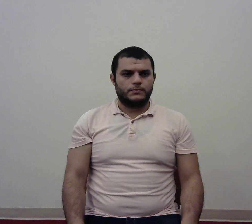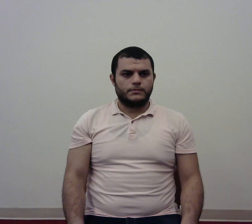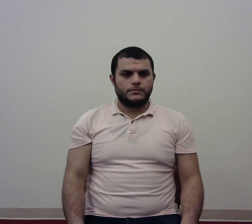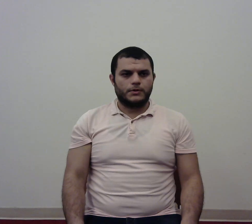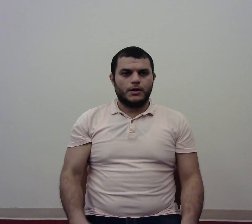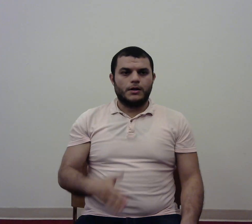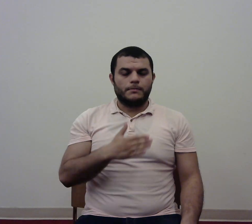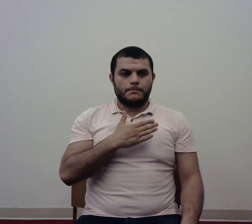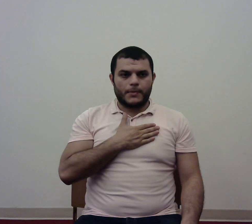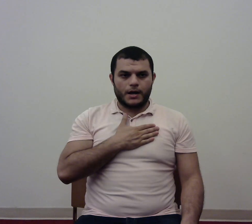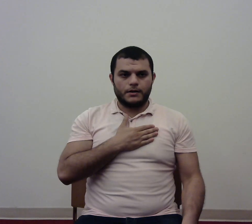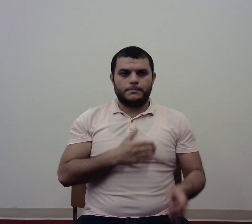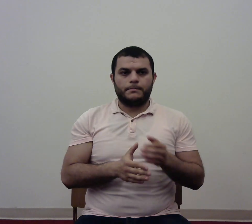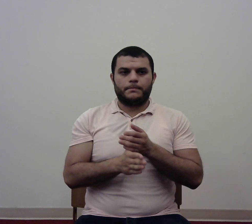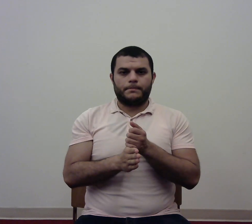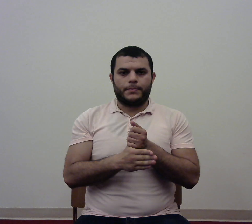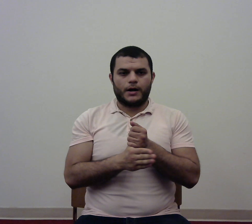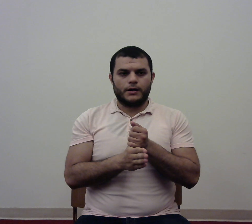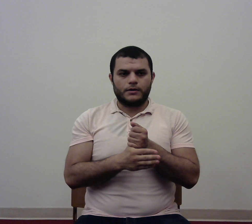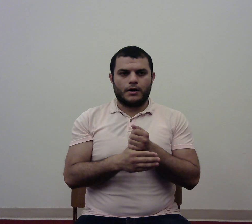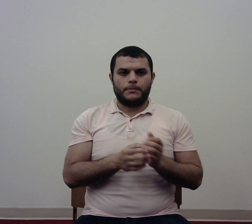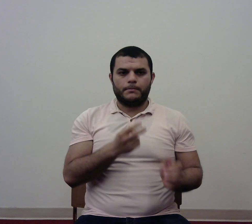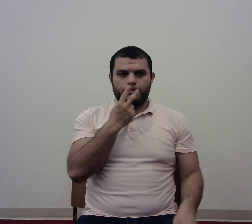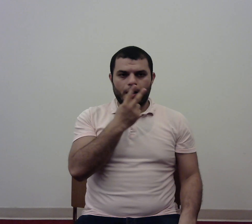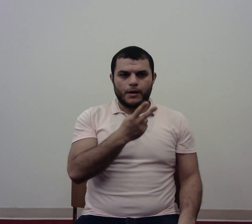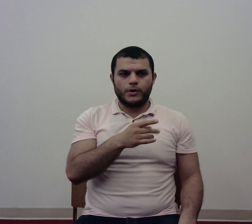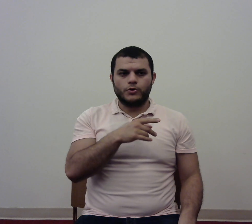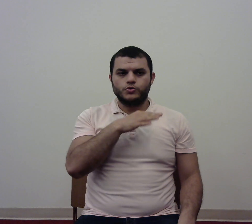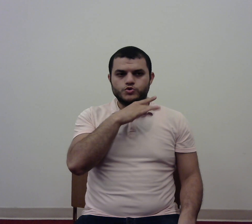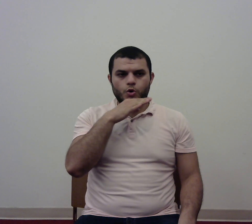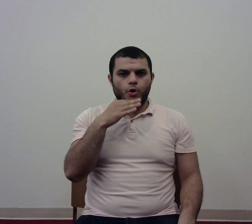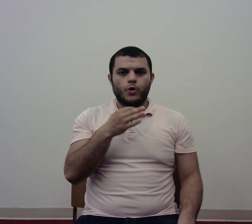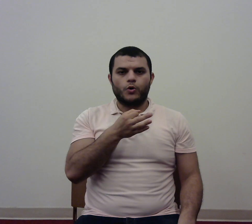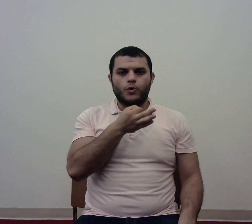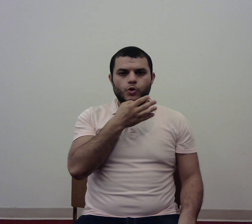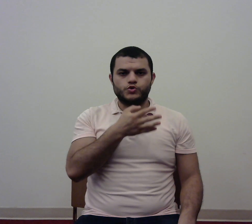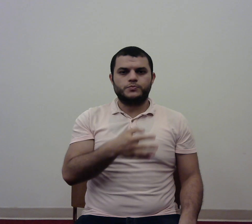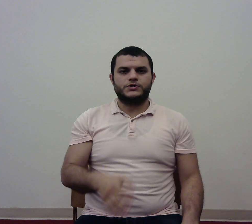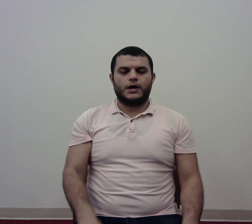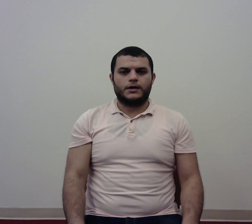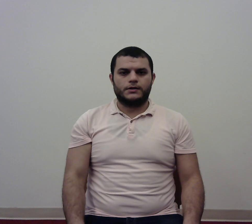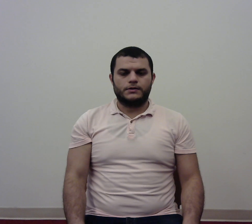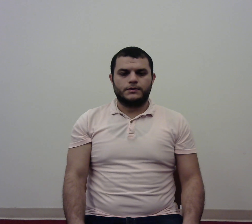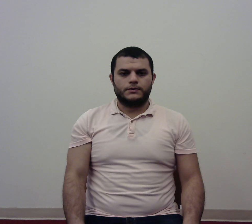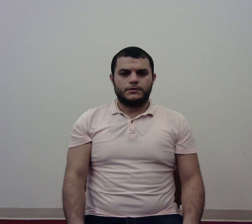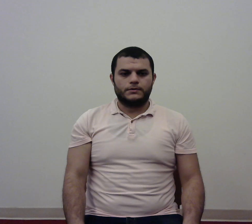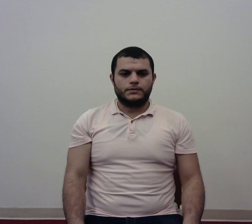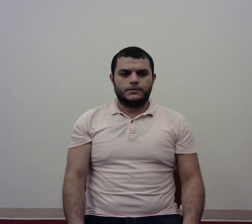Mənim balıqlara baxmaqdan çox xoşum gəlir